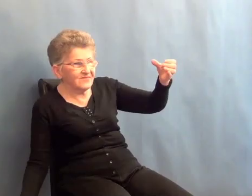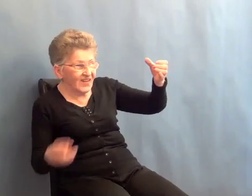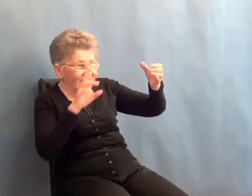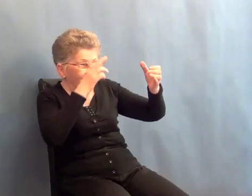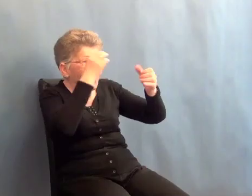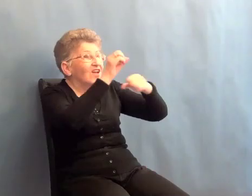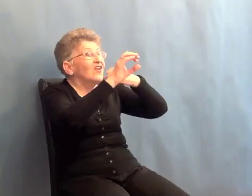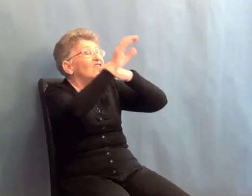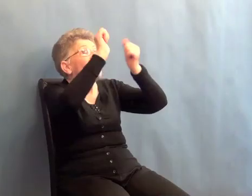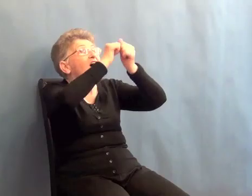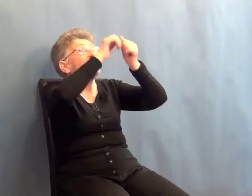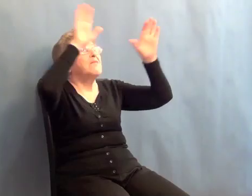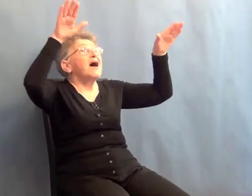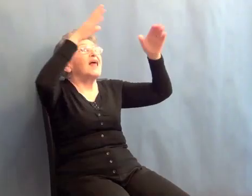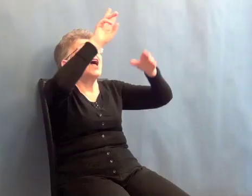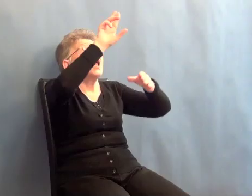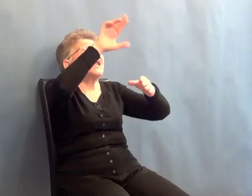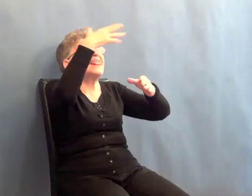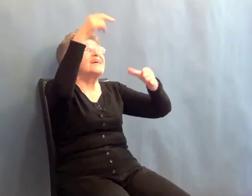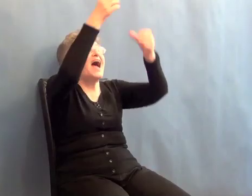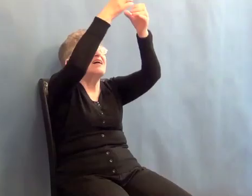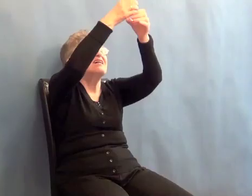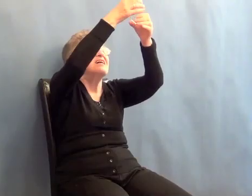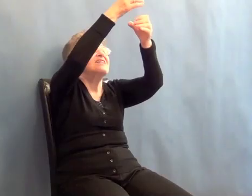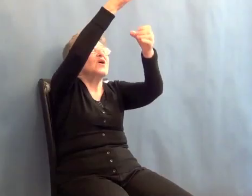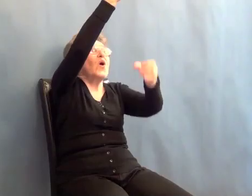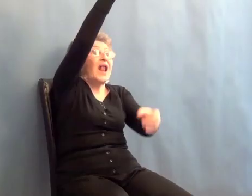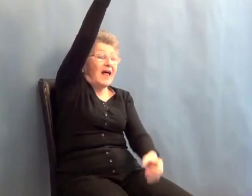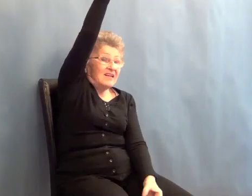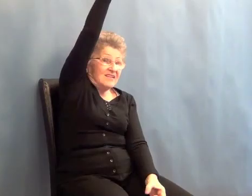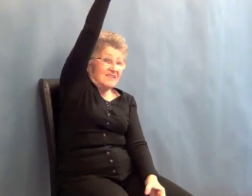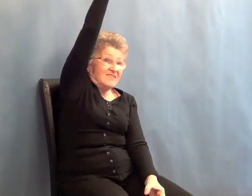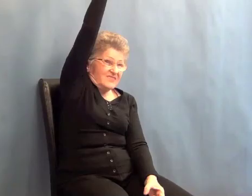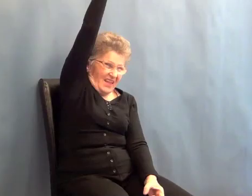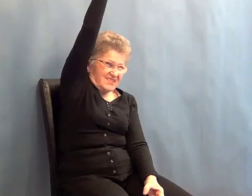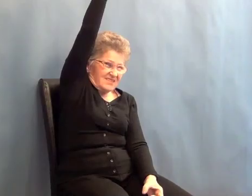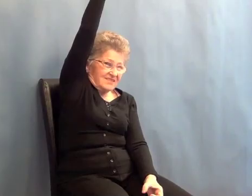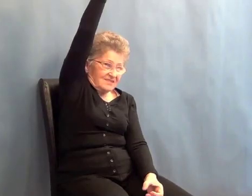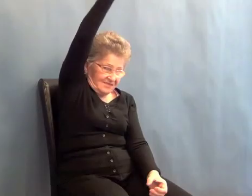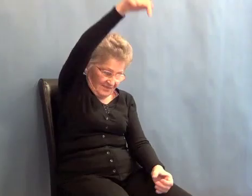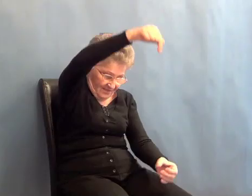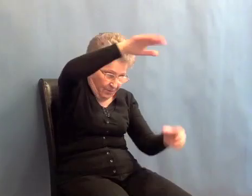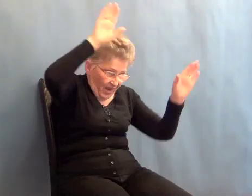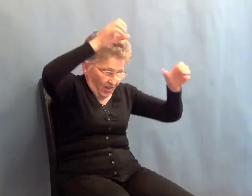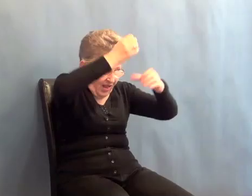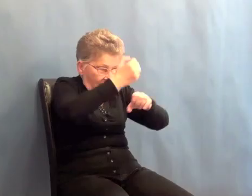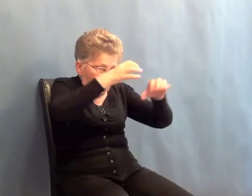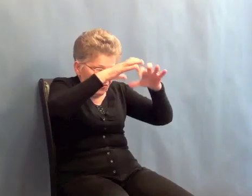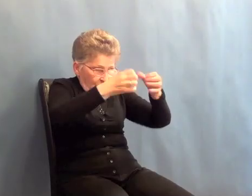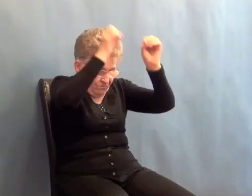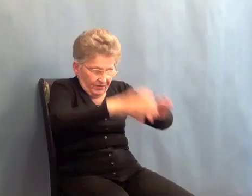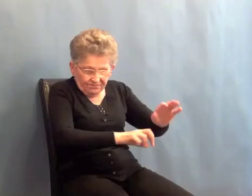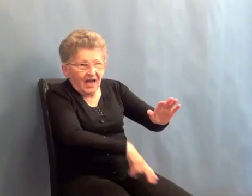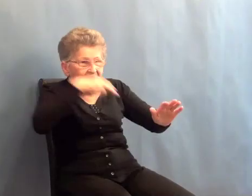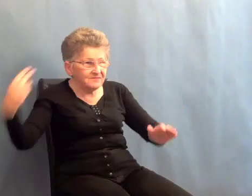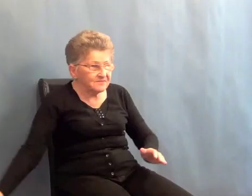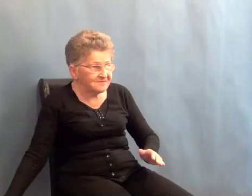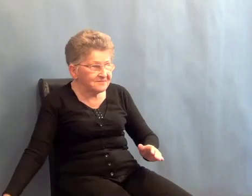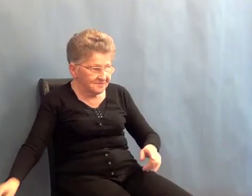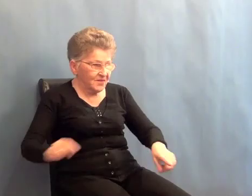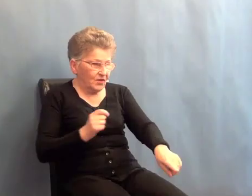Wiesz, ptak na górze rzucił w rynnę kamień i kamień spadł razem z kotem.